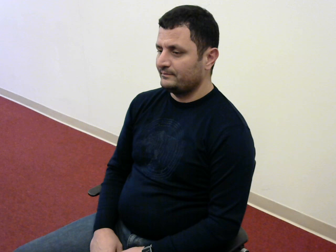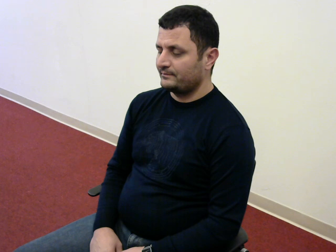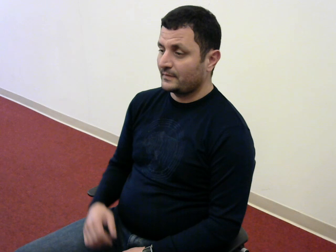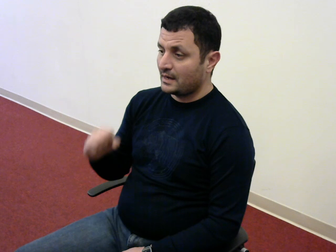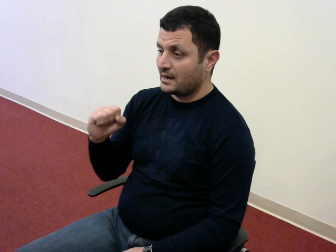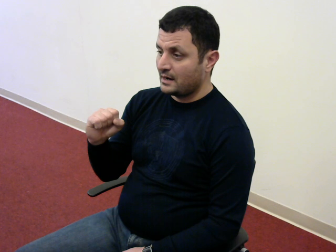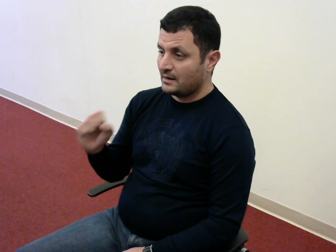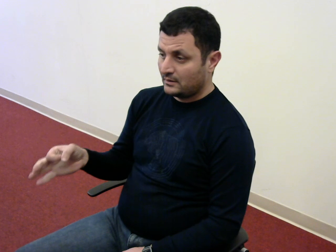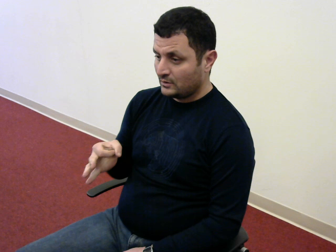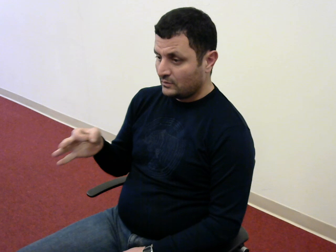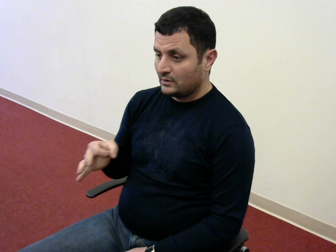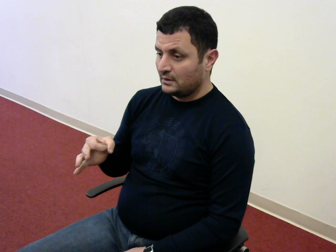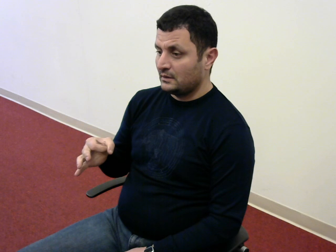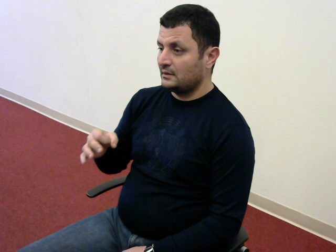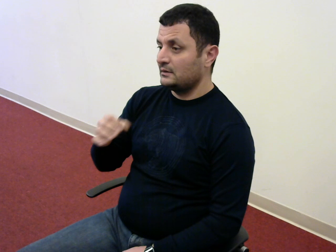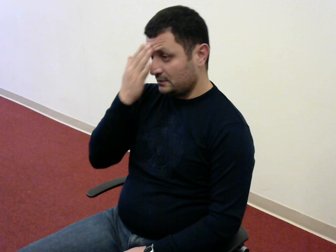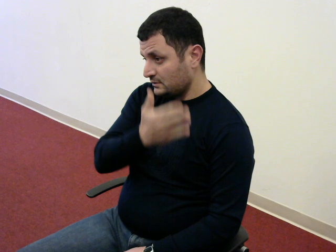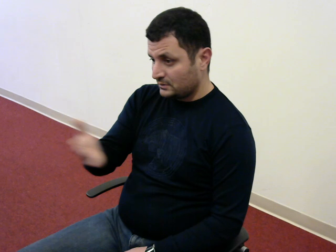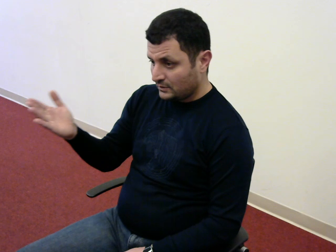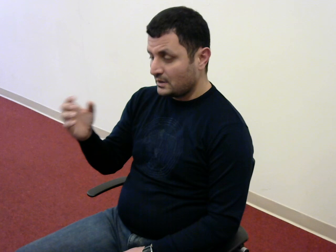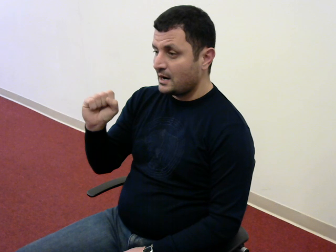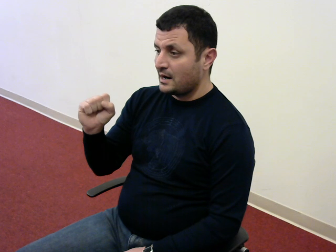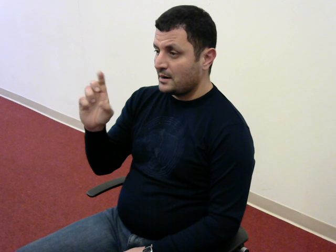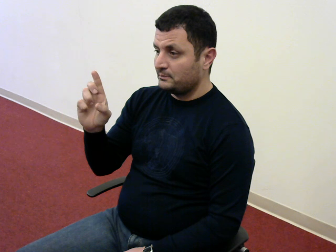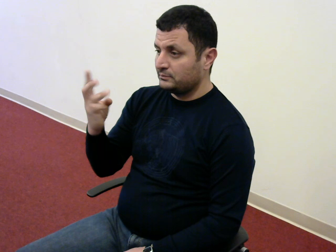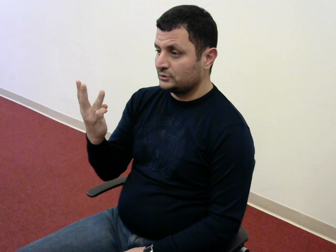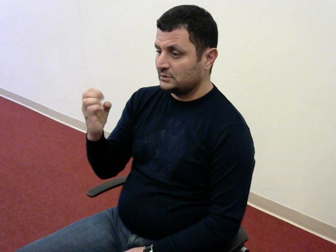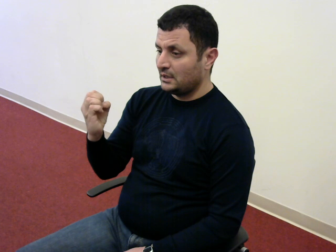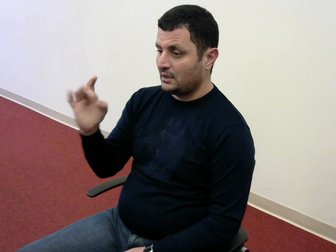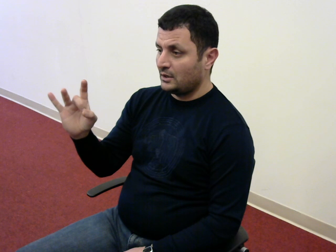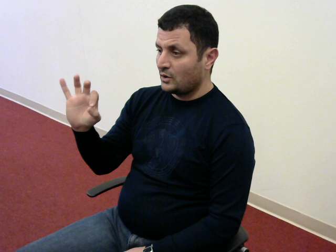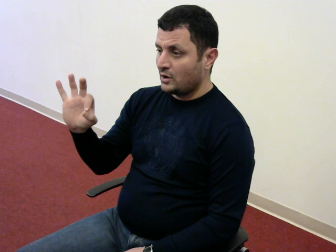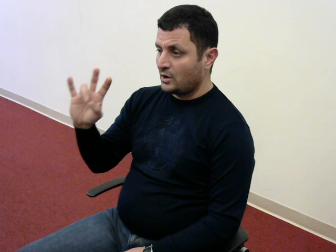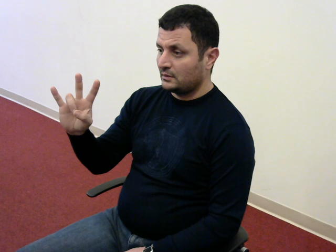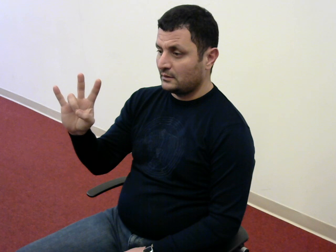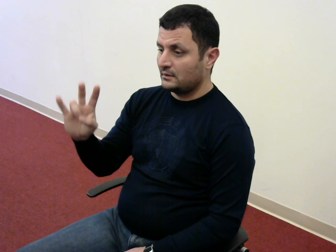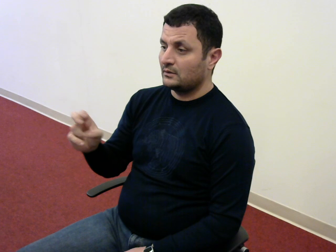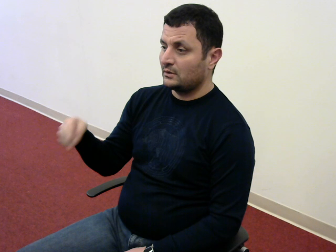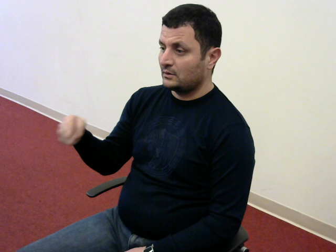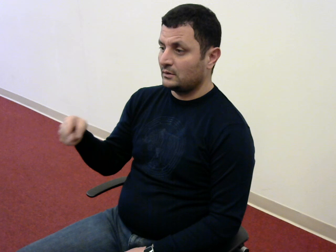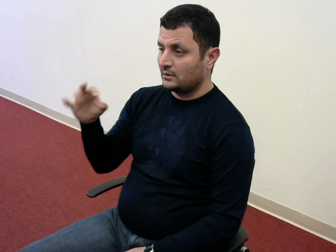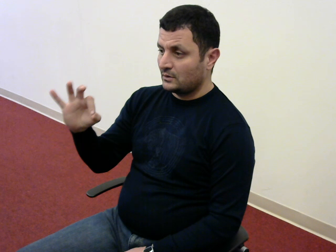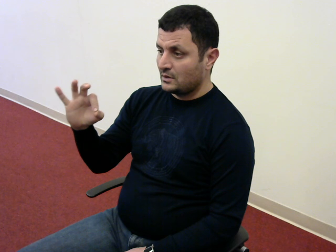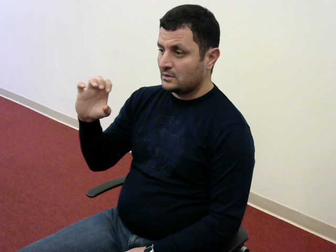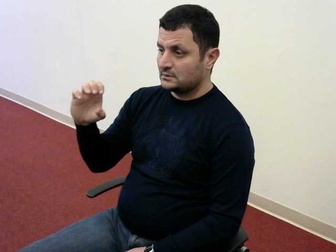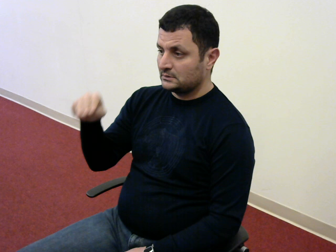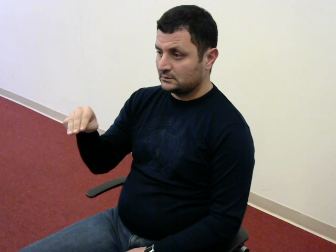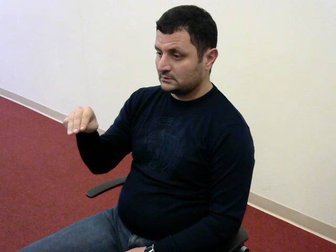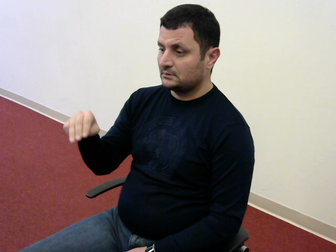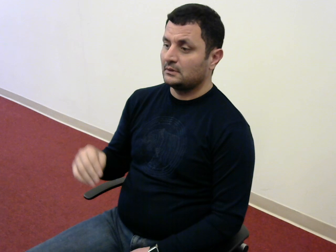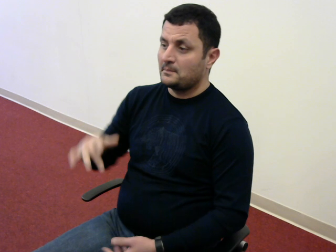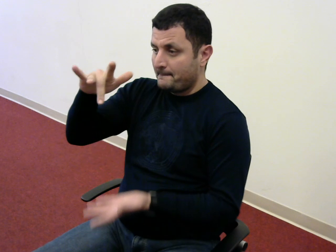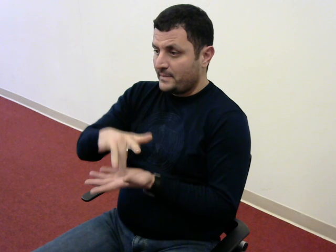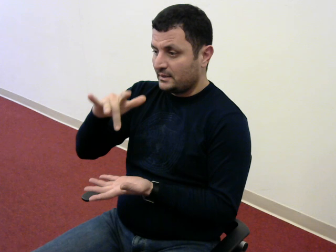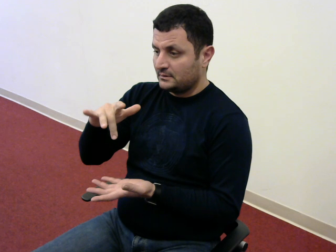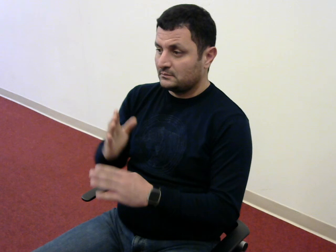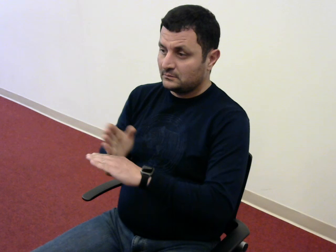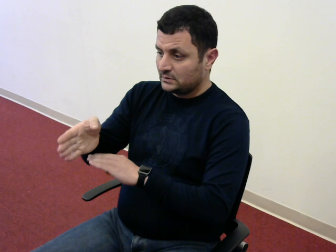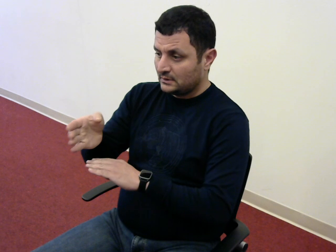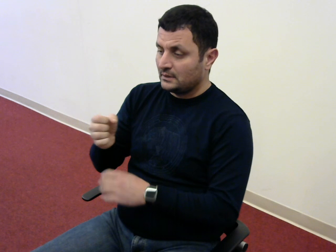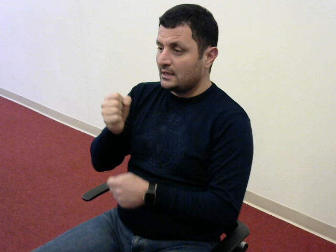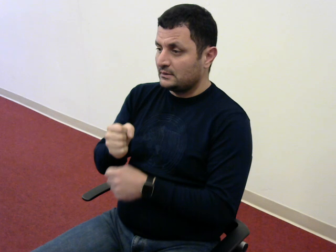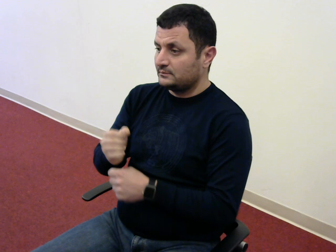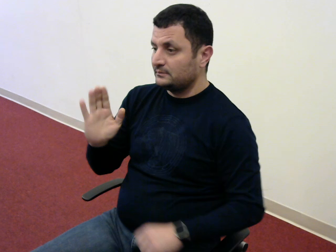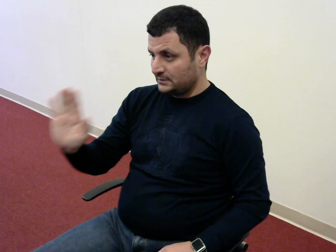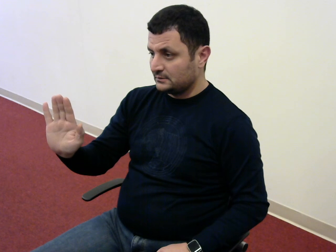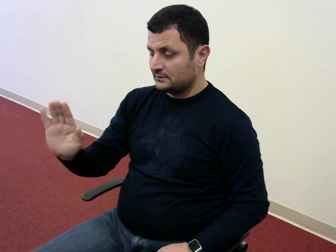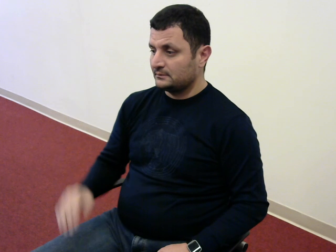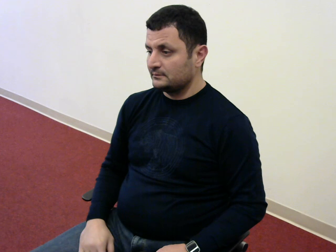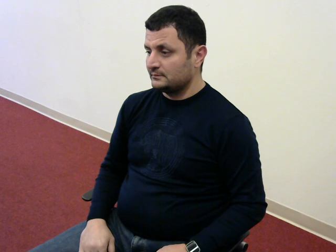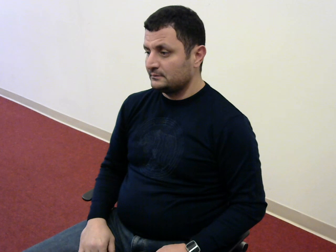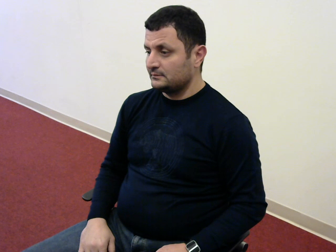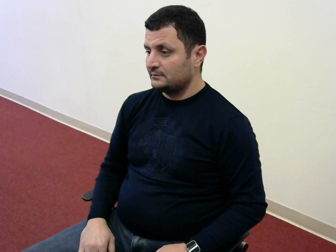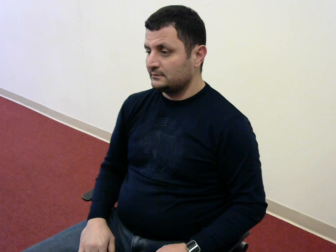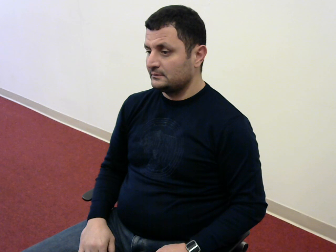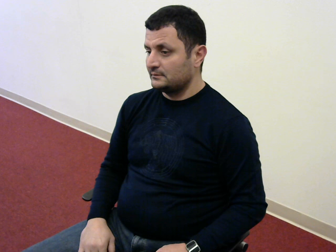Abşeron rayon sakinləri isə Abşeron DOST Mərkəzinə müraciət etməlidir